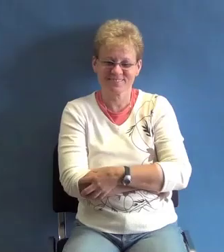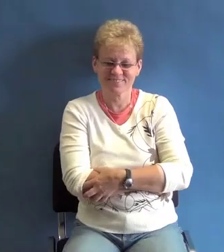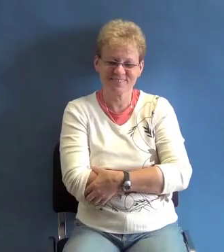Aha.